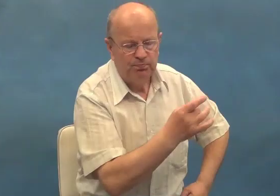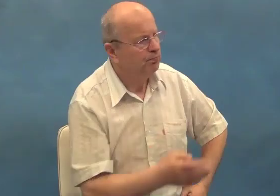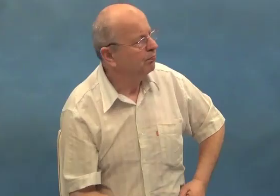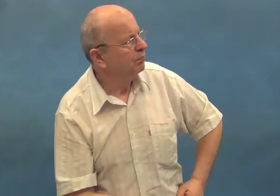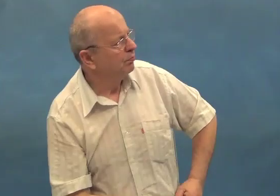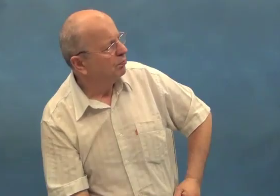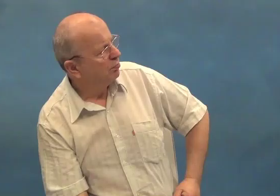Tak.